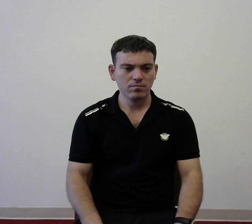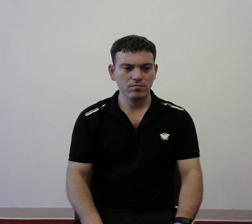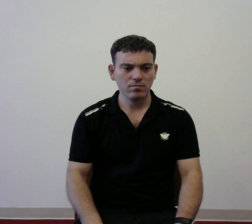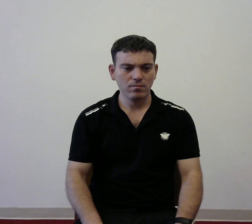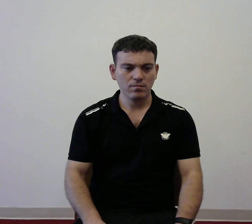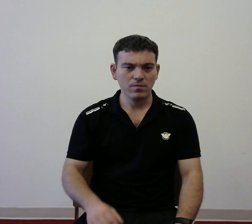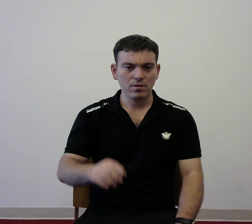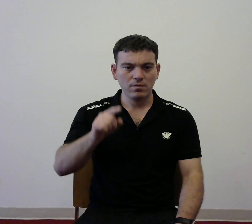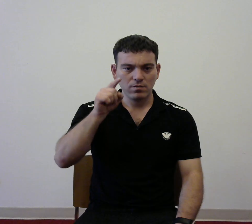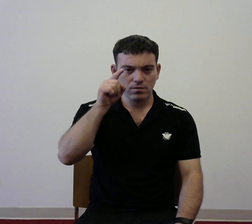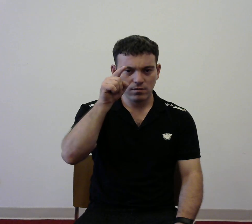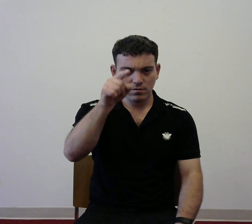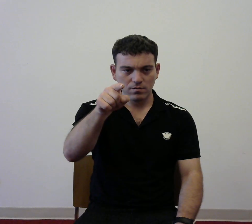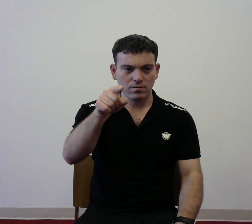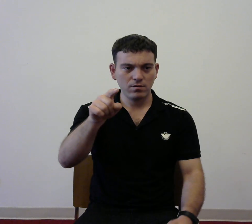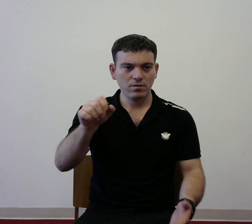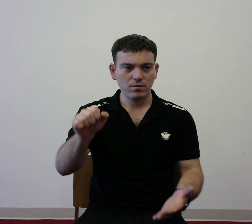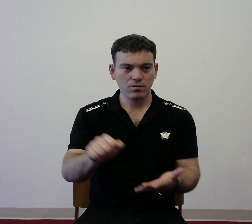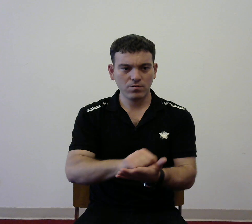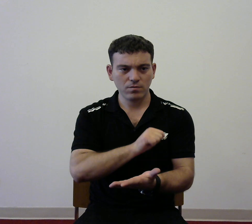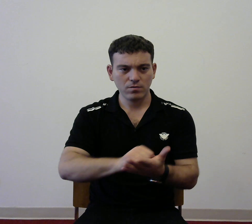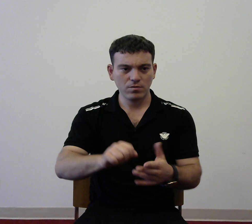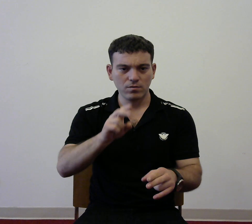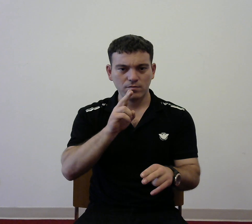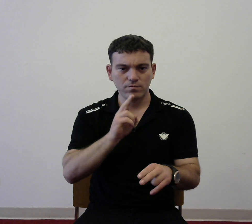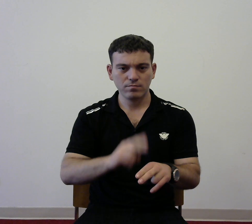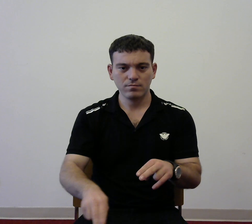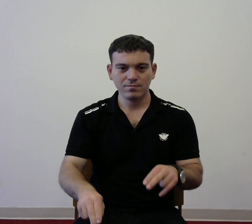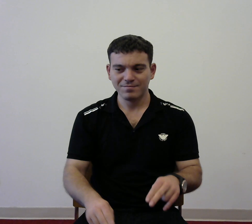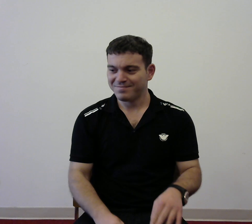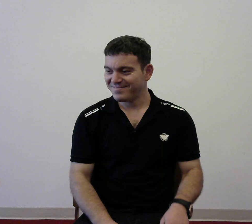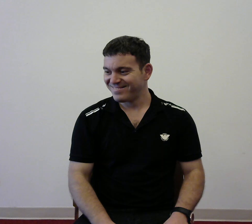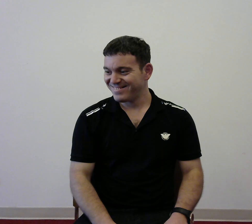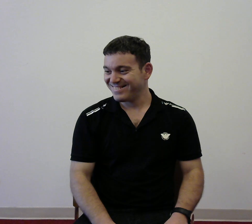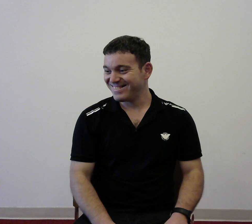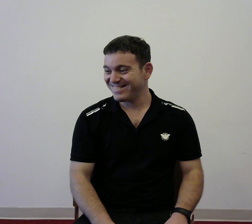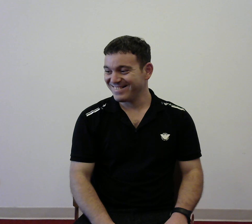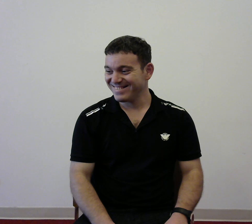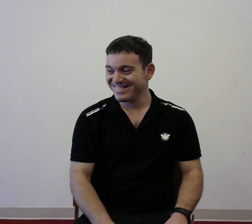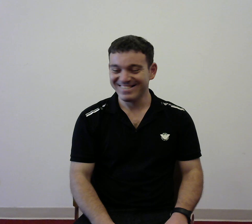O sənədlərini itirib